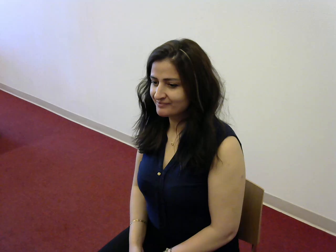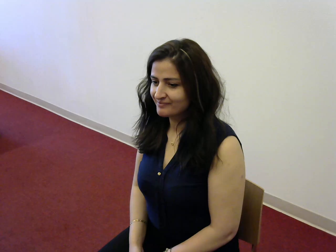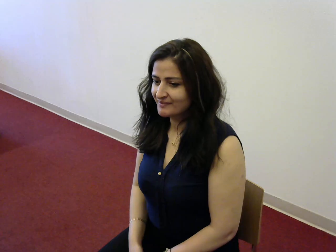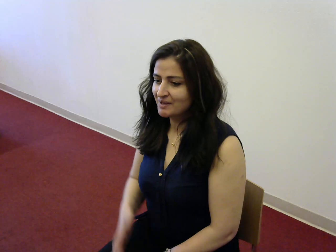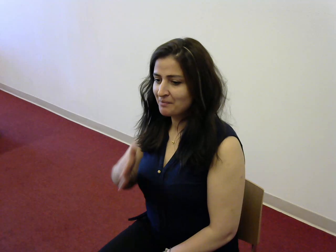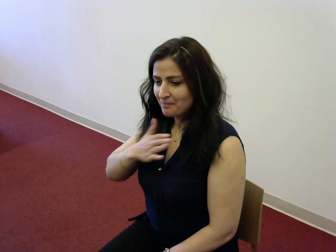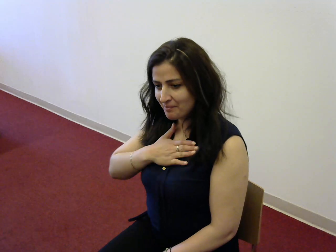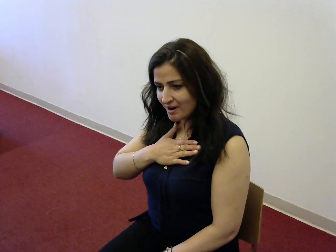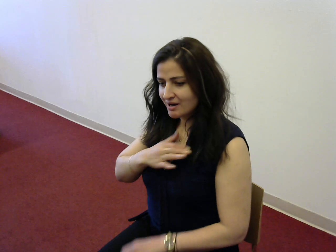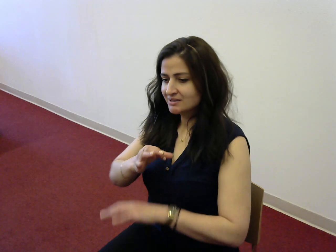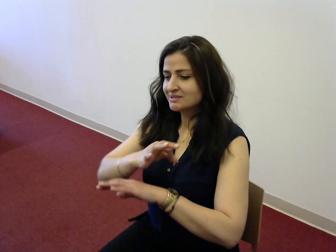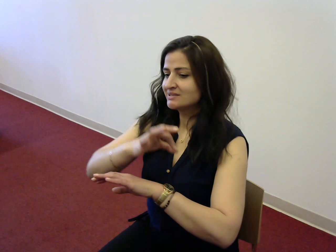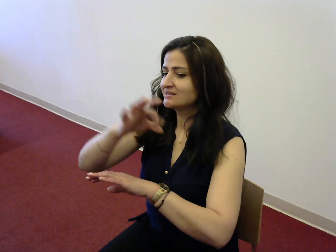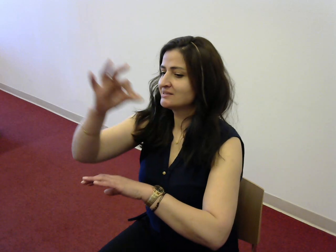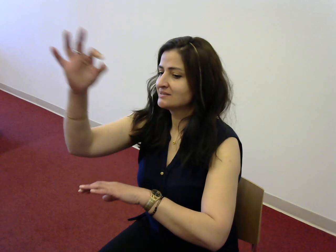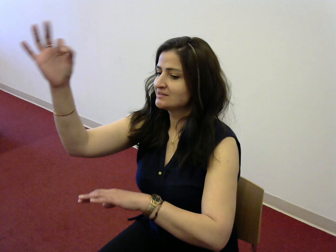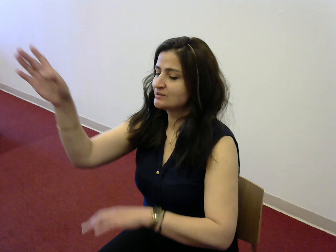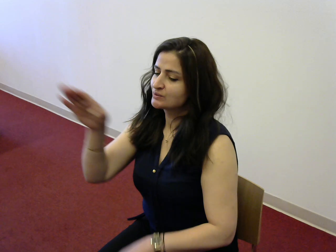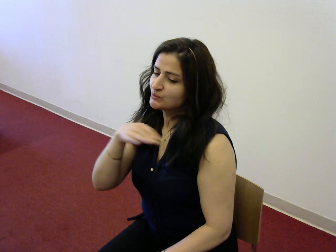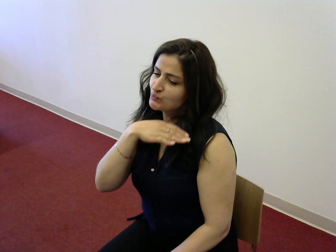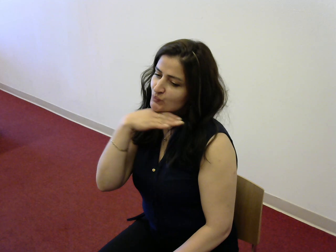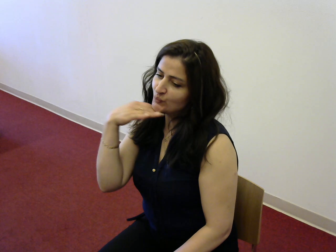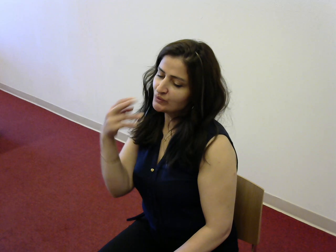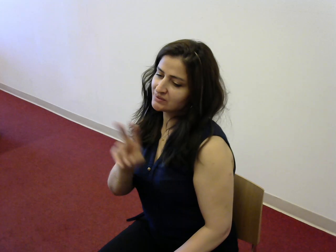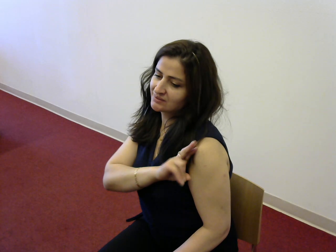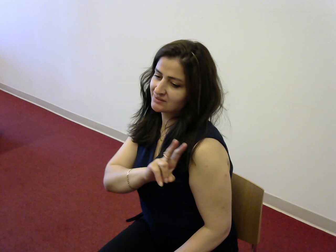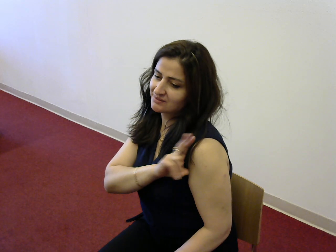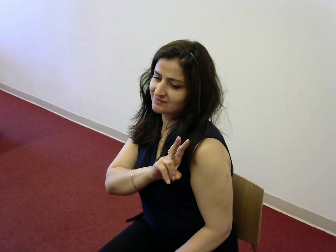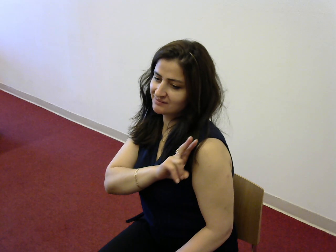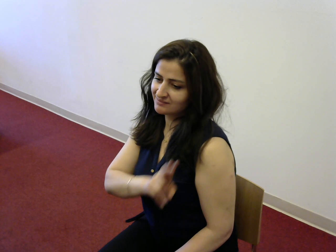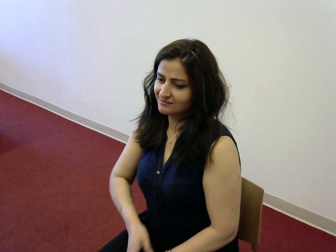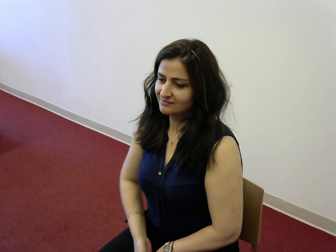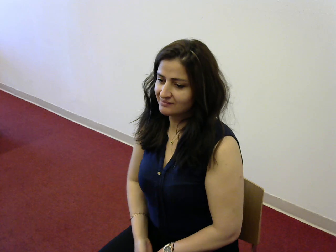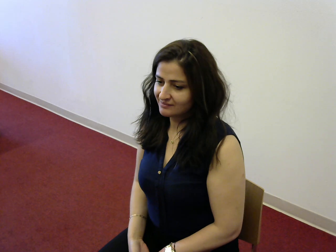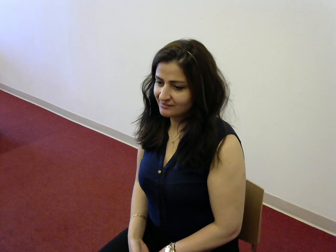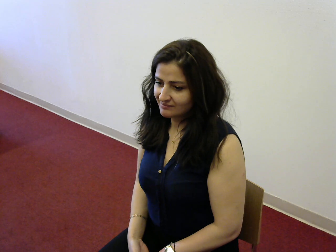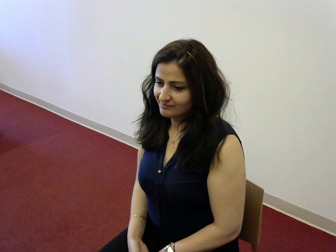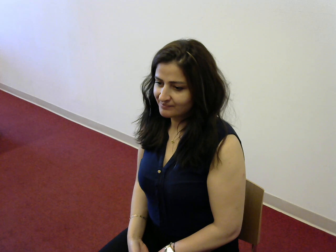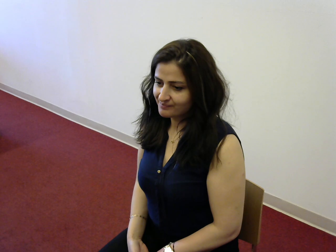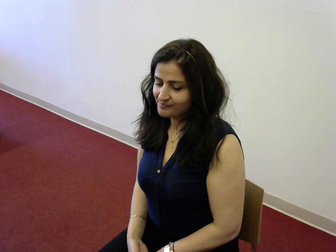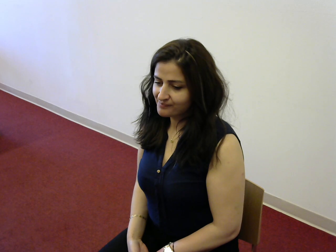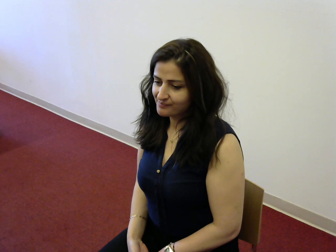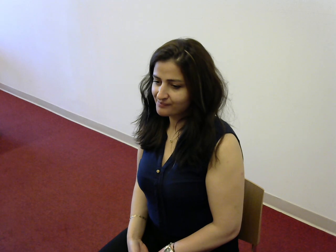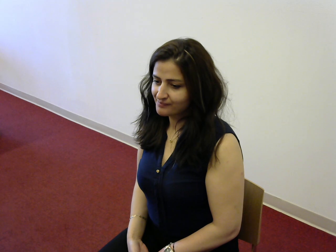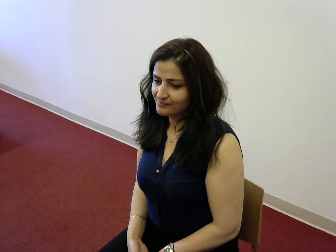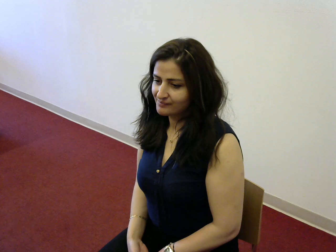Mən səyahət etməyi çox sevirəm